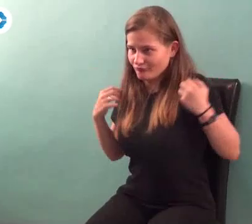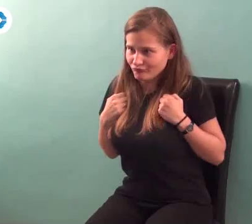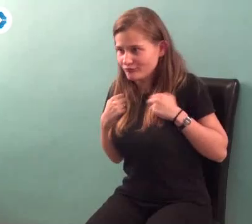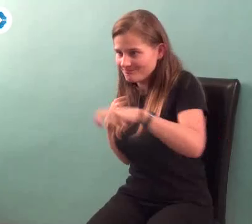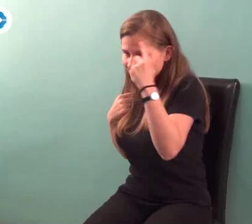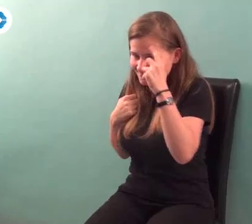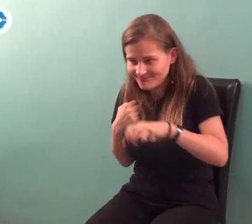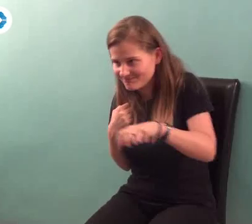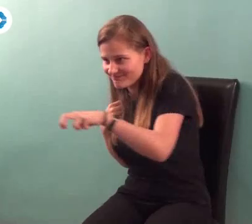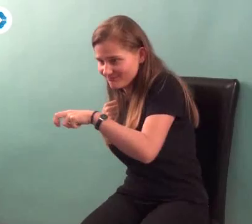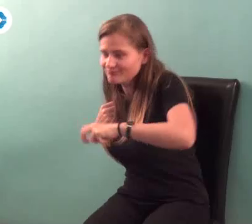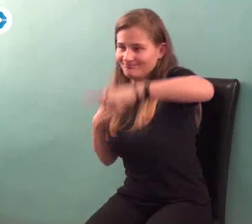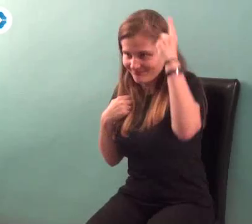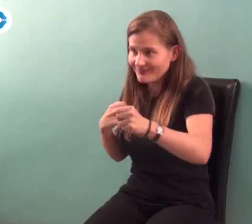Myśli, chodzi, w końcu idzie.